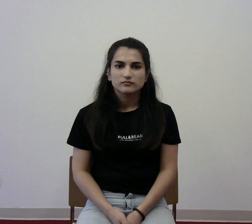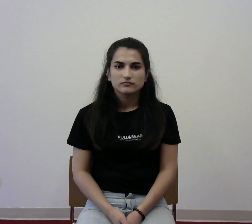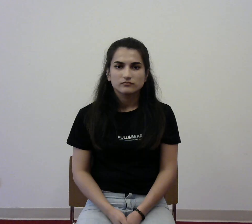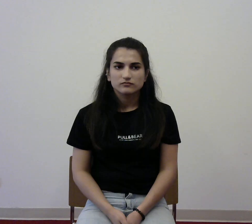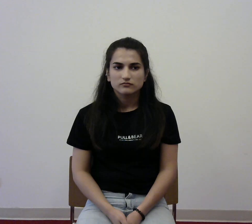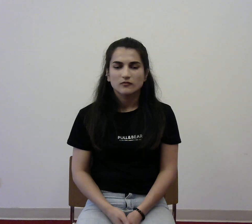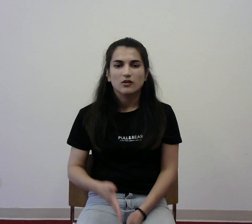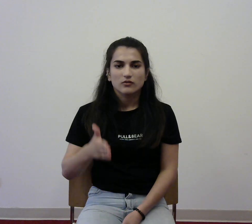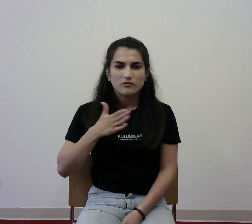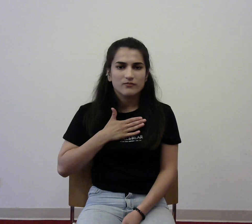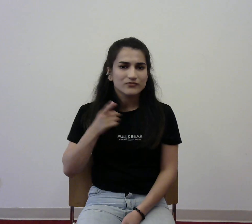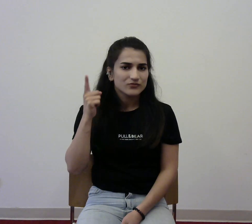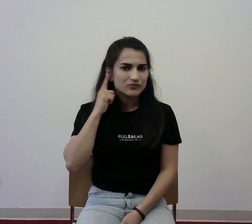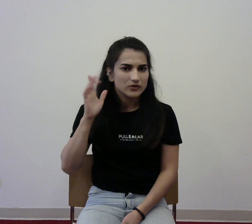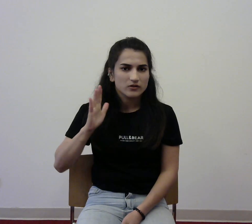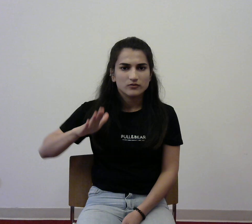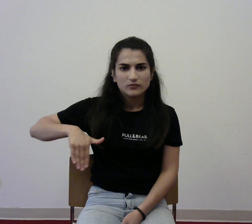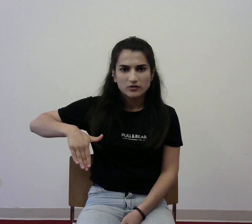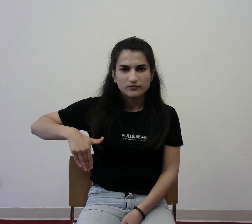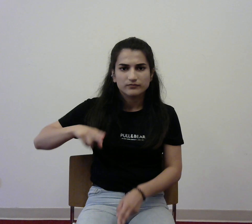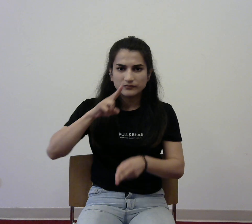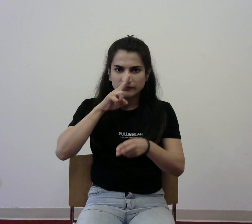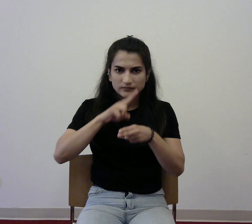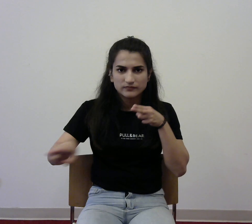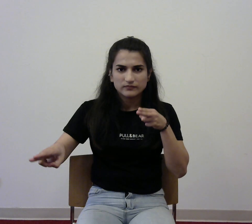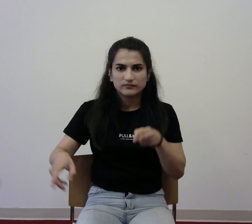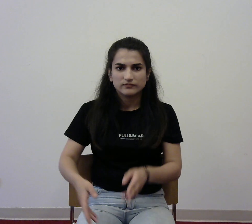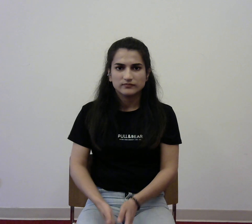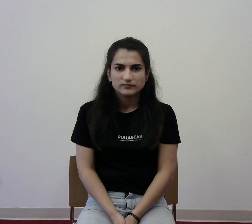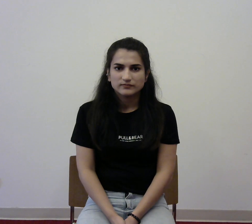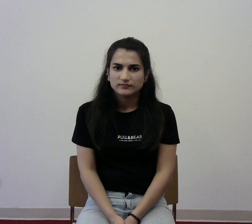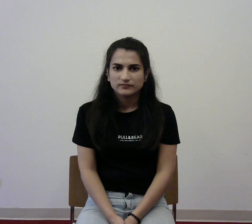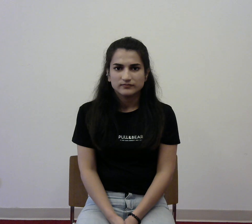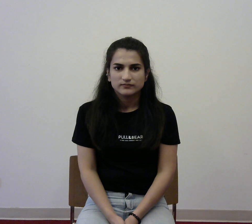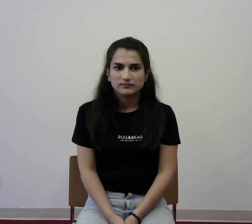Mən eşitməni sonradan itirmişəm